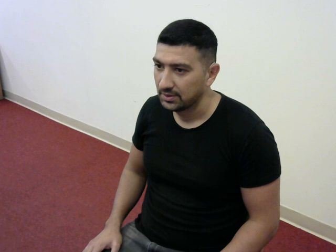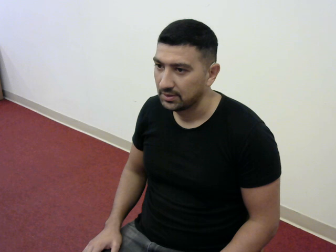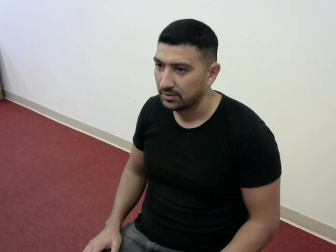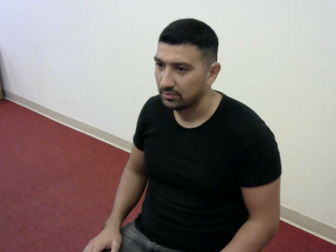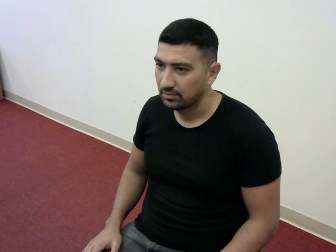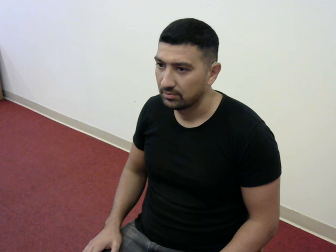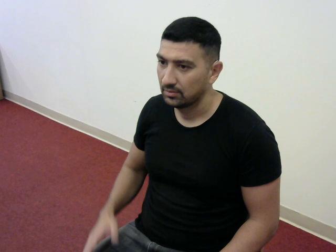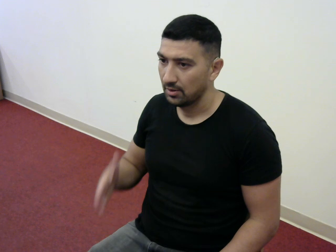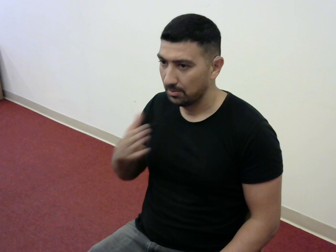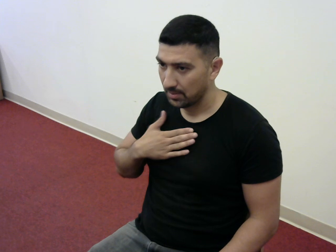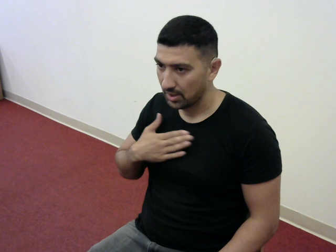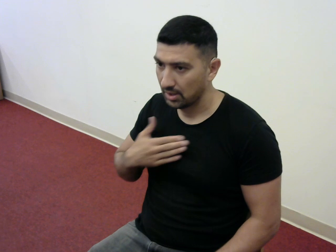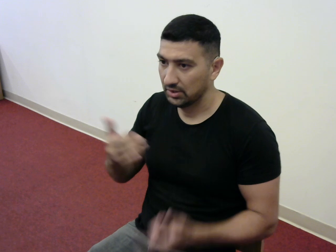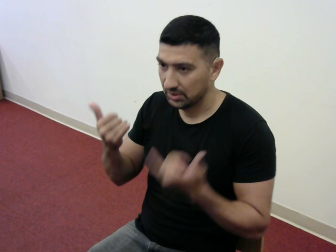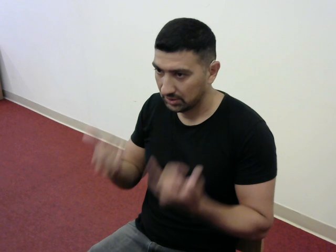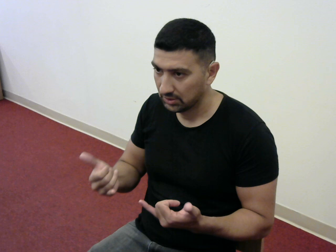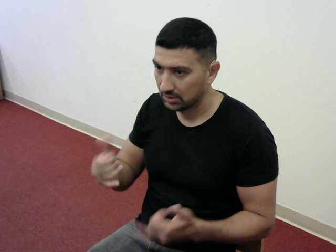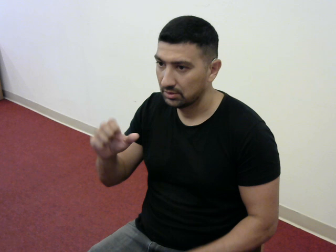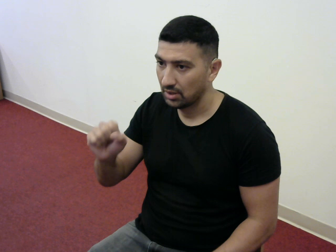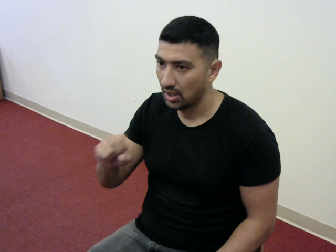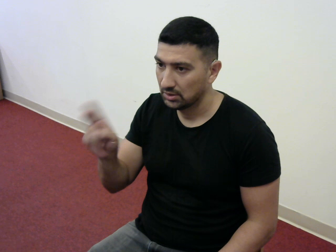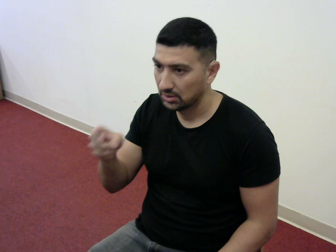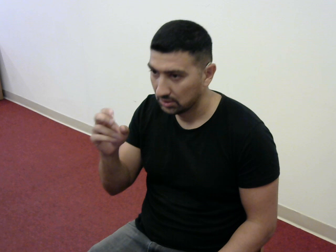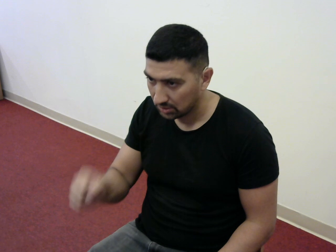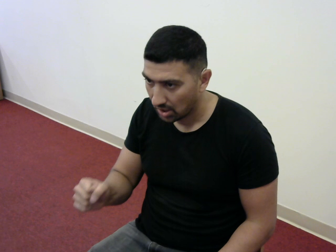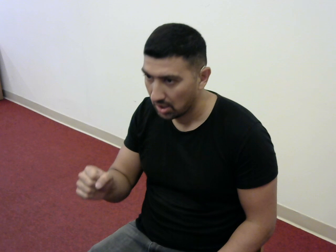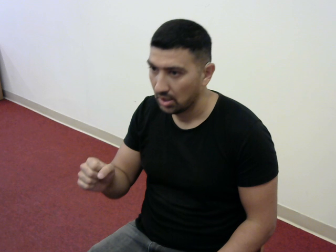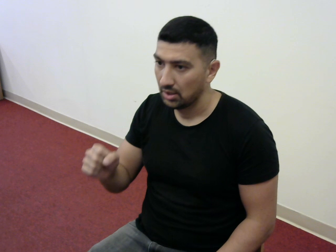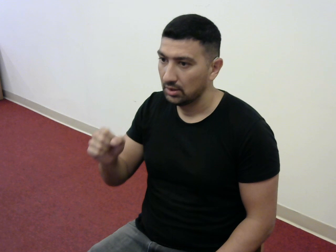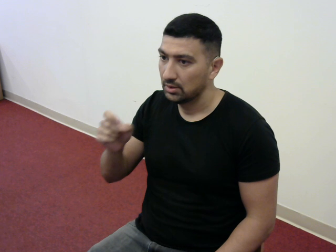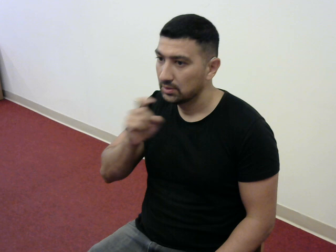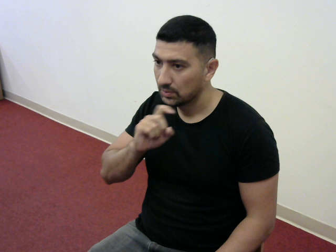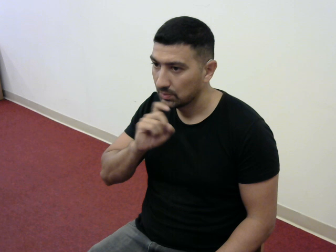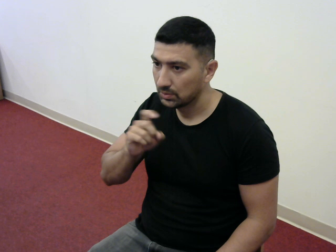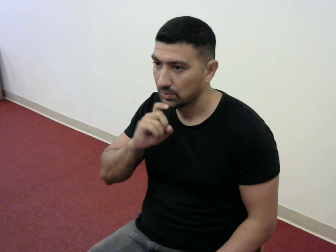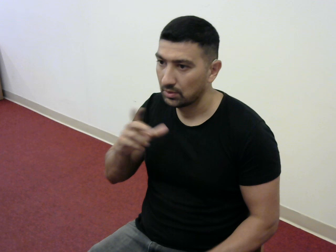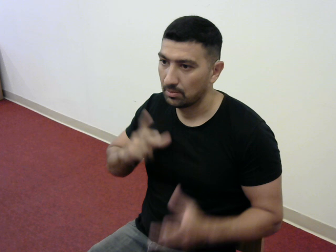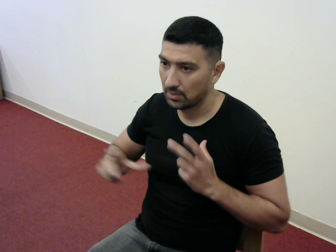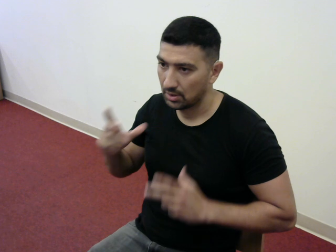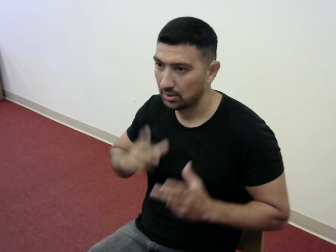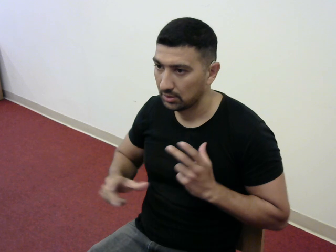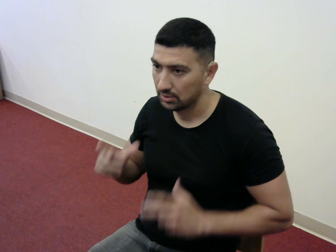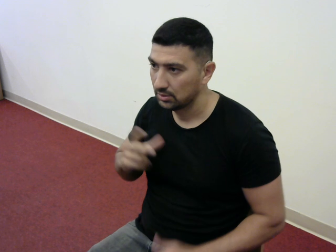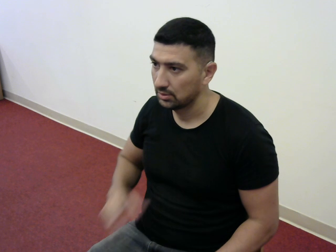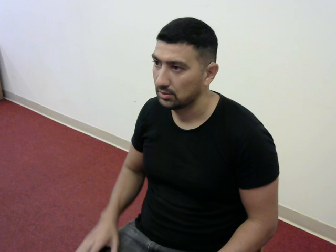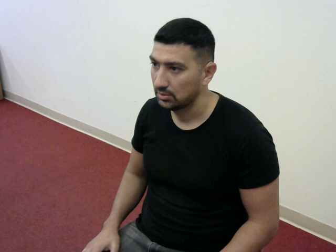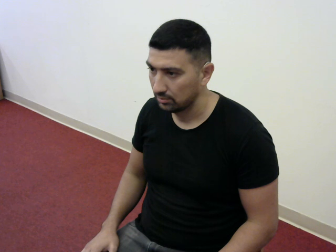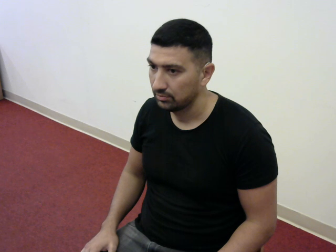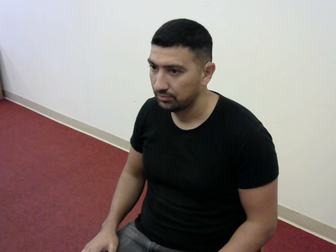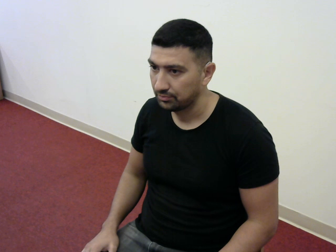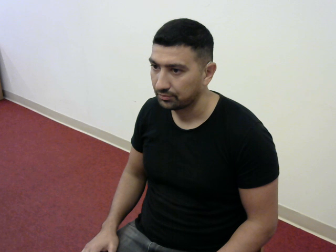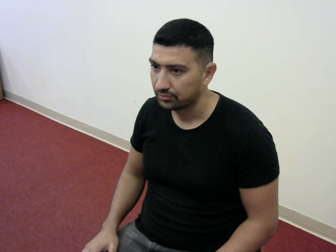Mən indi ADA universitetindəyəm